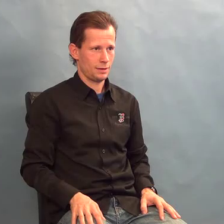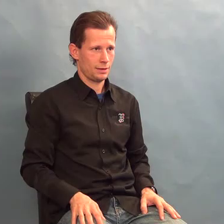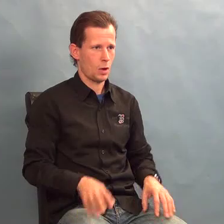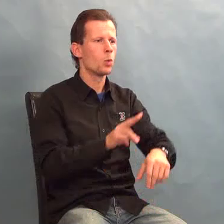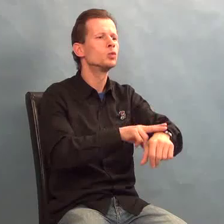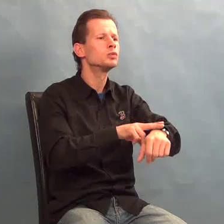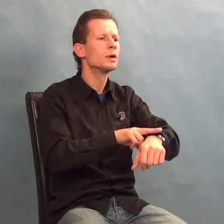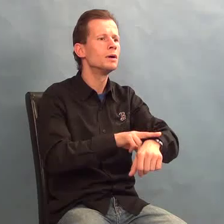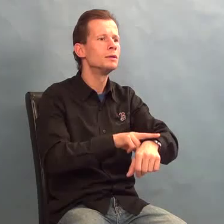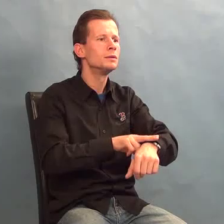O której godzinie?